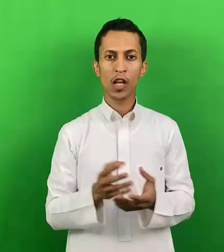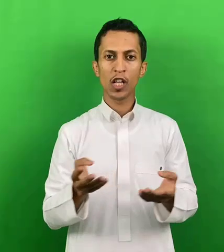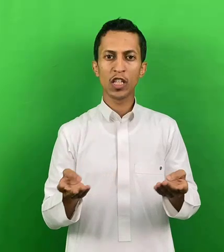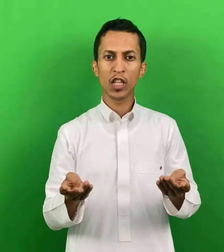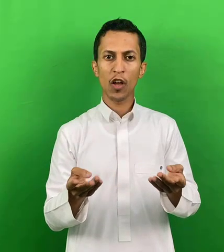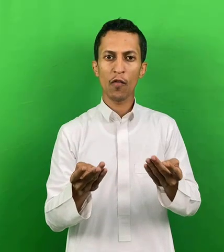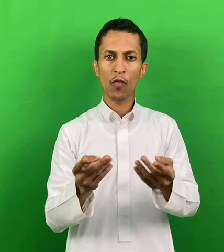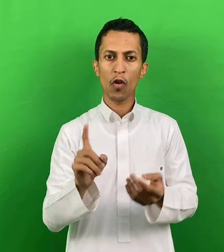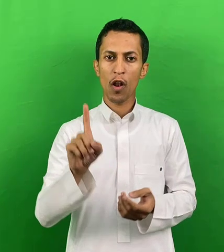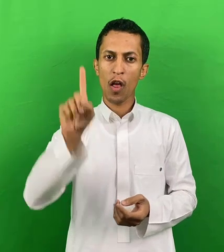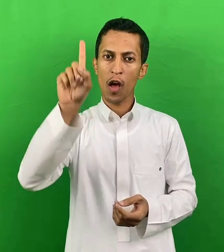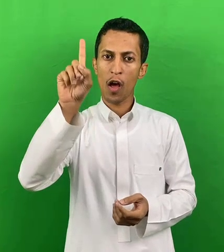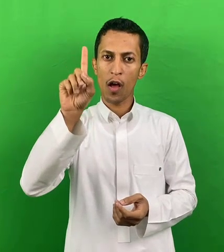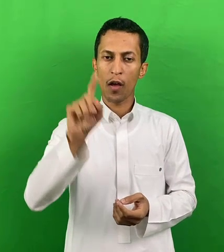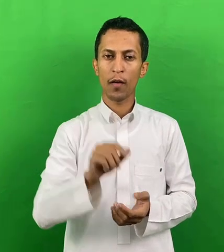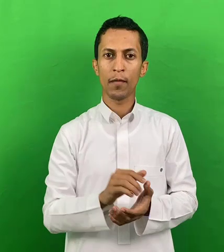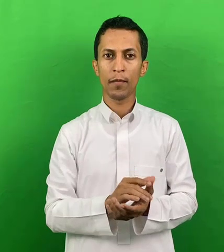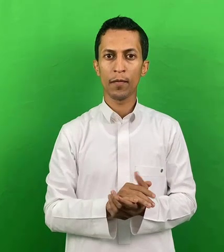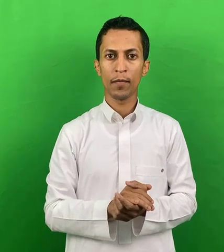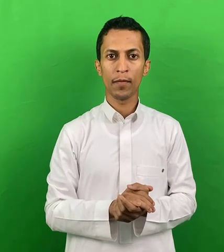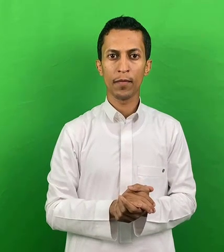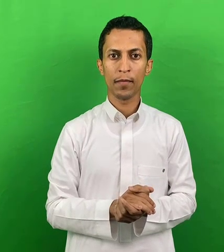أستغفر الله